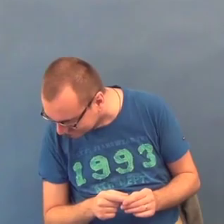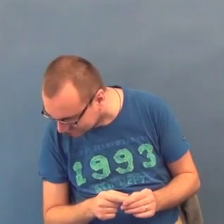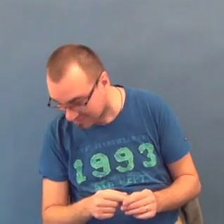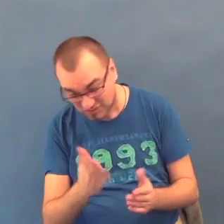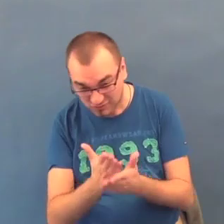Tylko sobota?